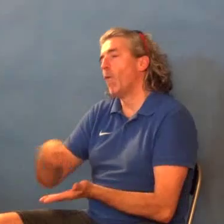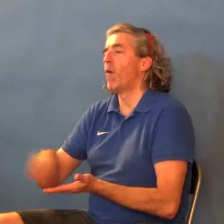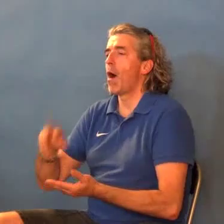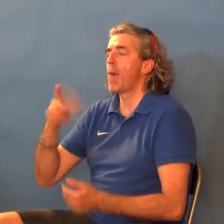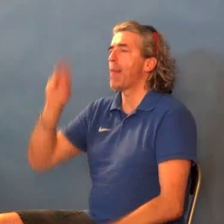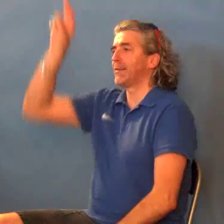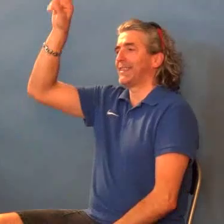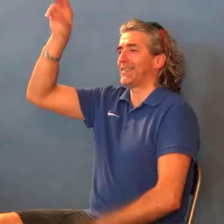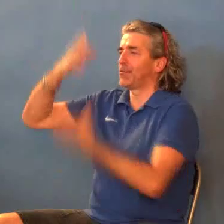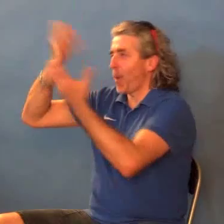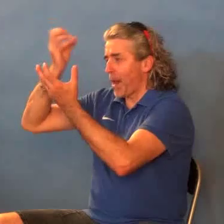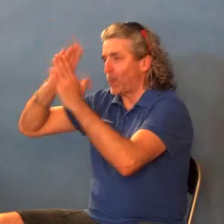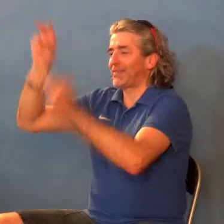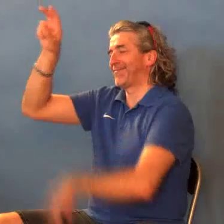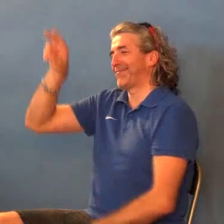Pan nazbierał dosyć gruszek i zszedł po drabinie.